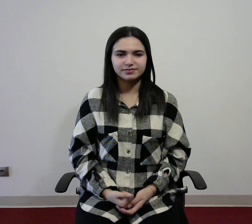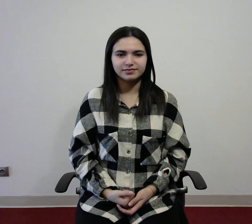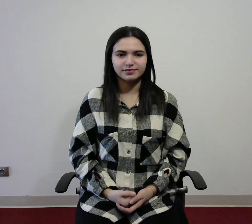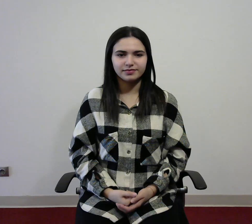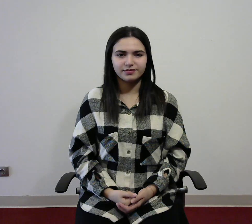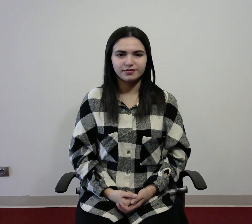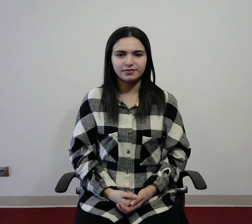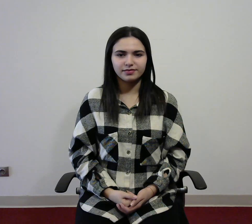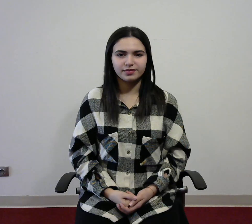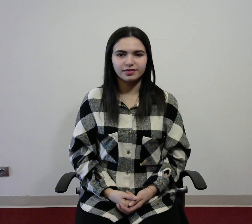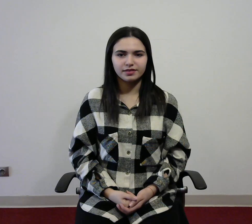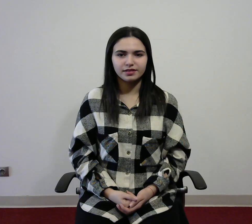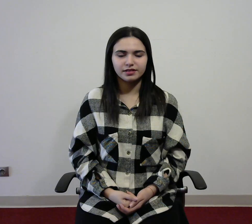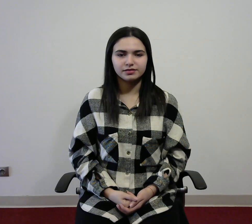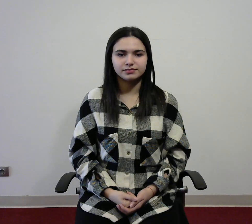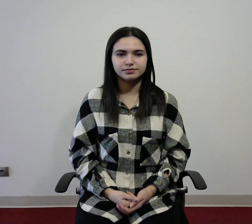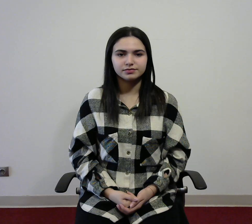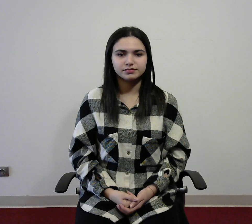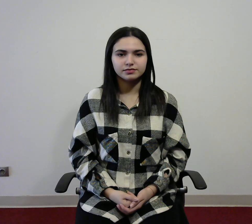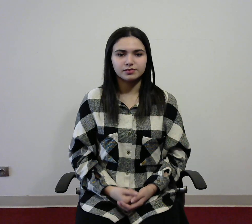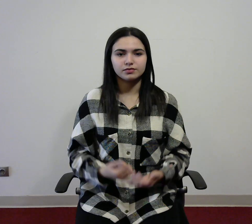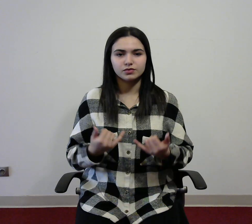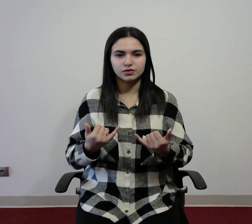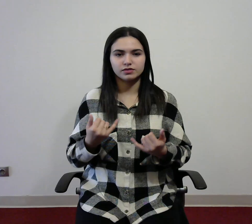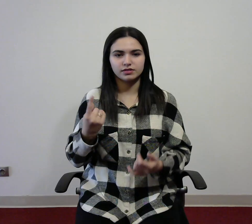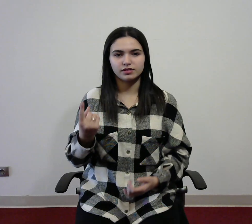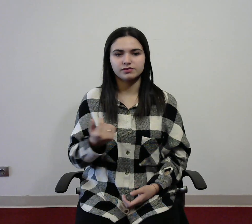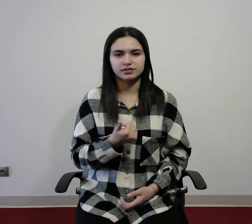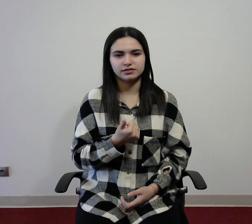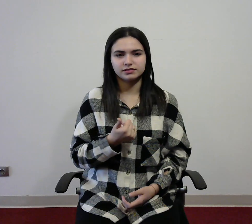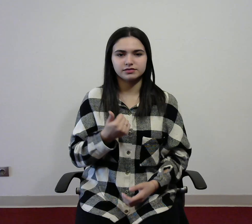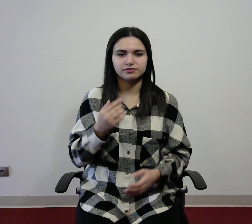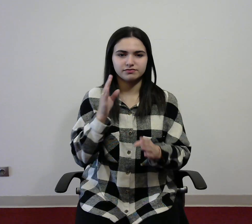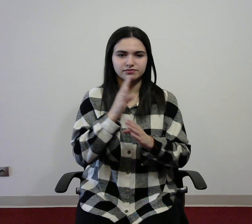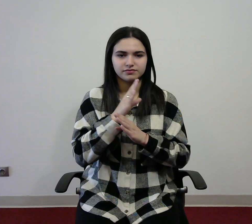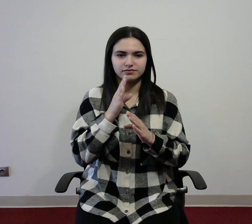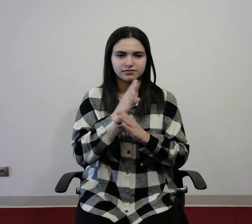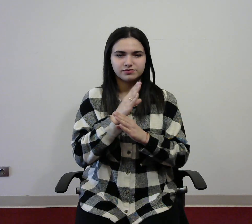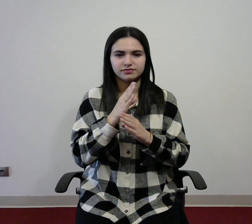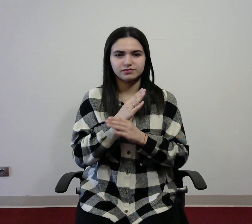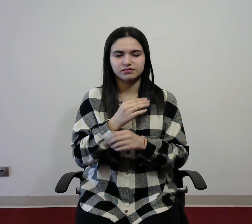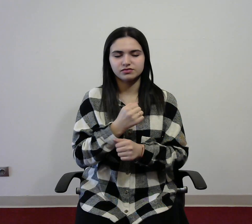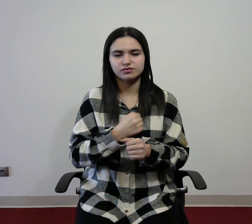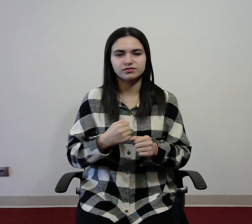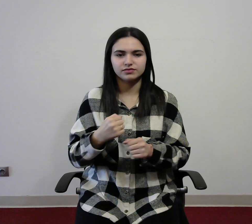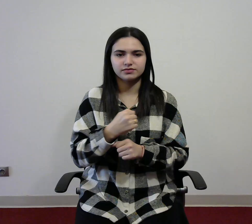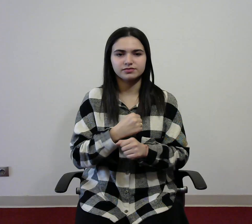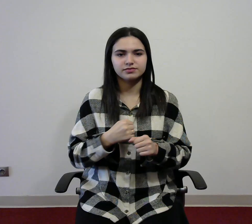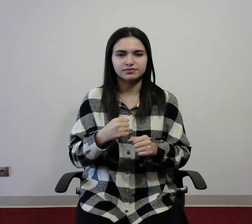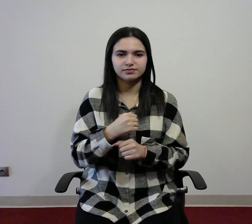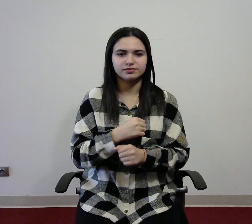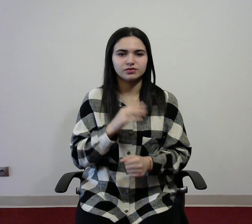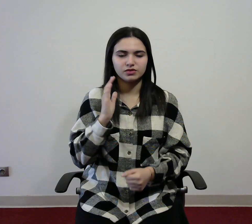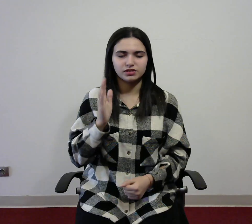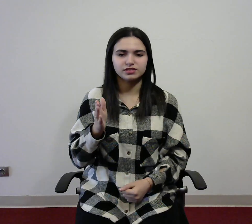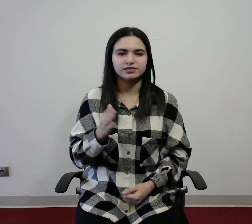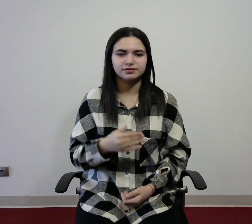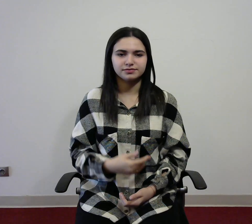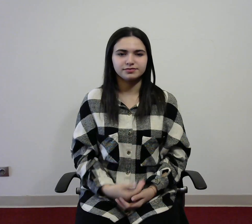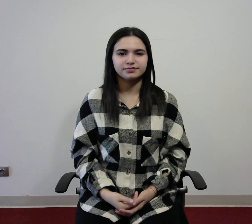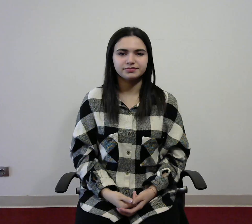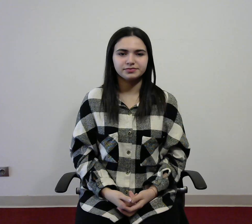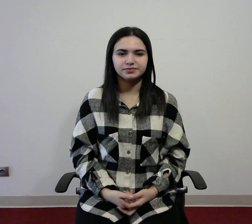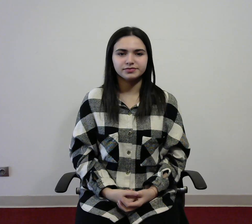Bu həftə hava küləkli olacaq